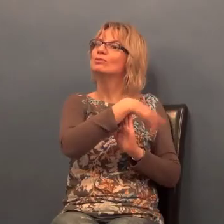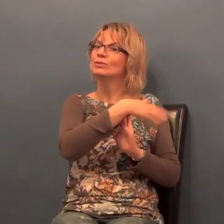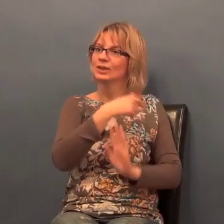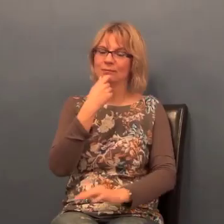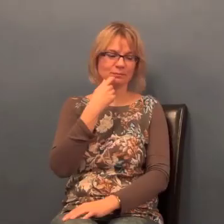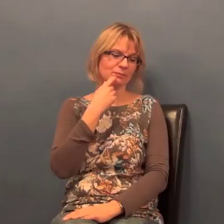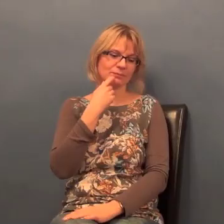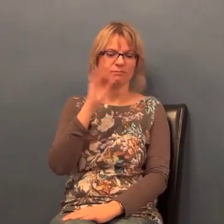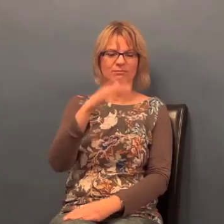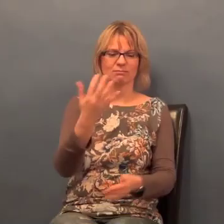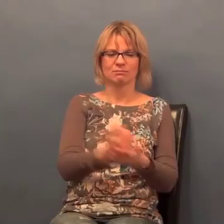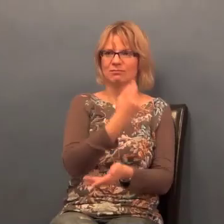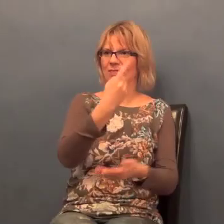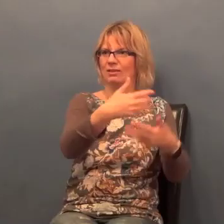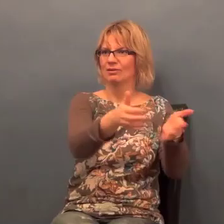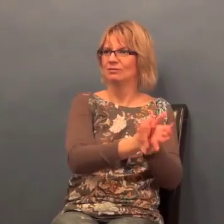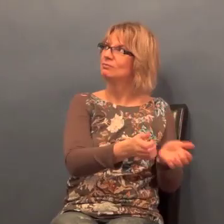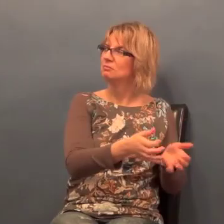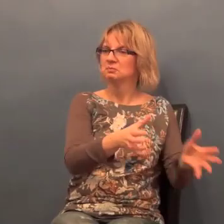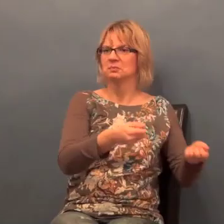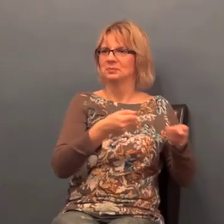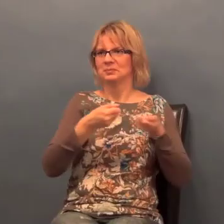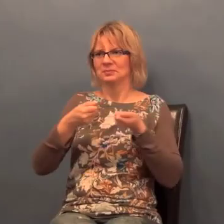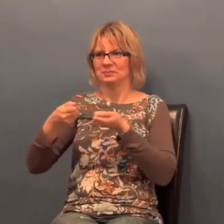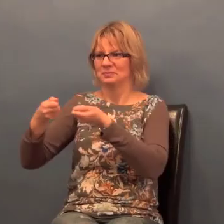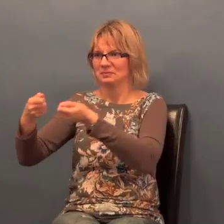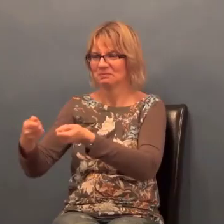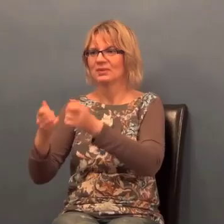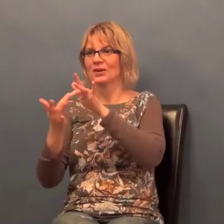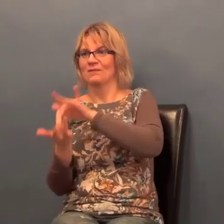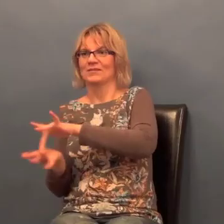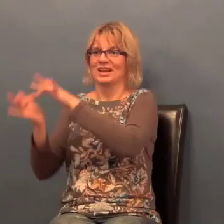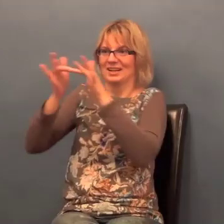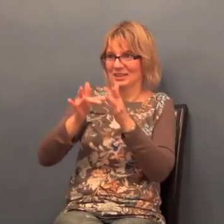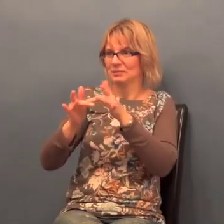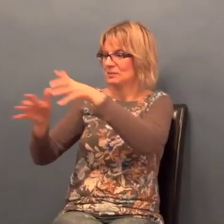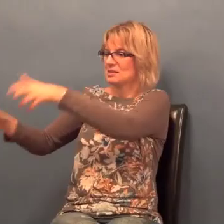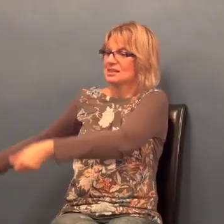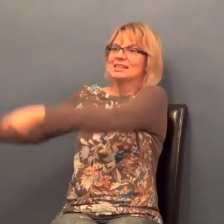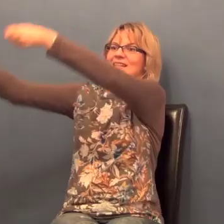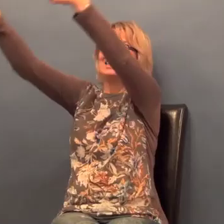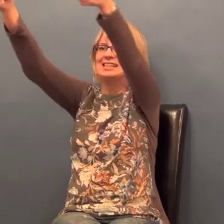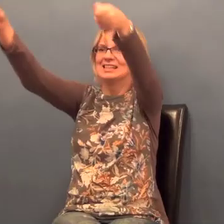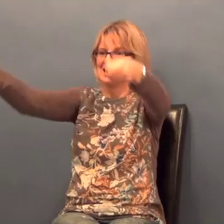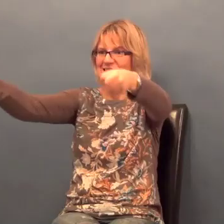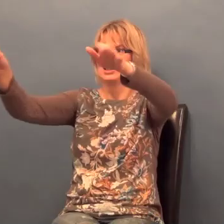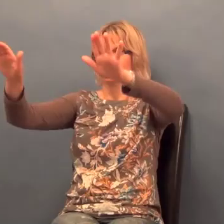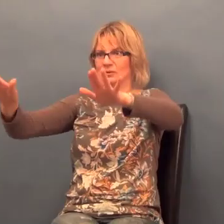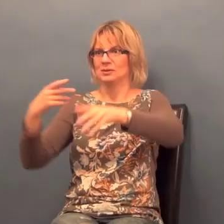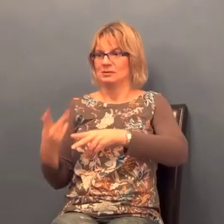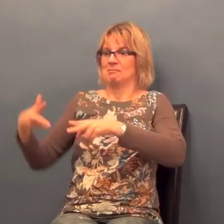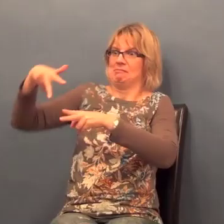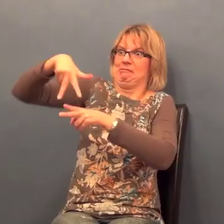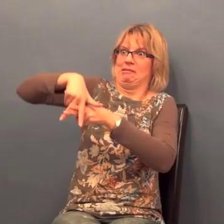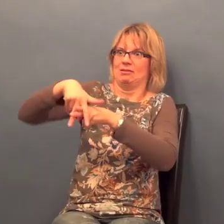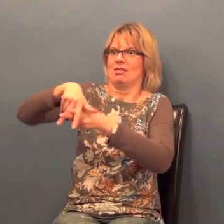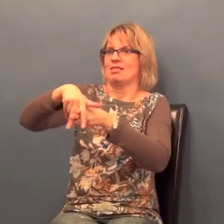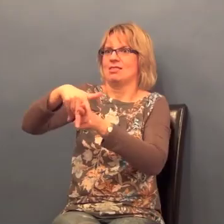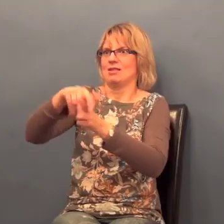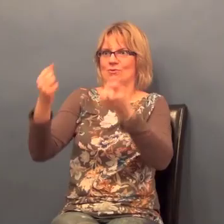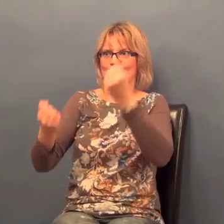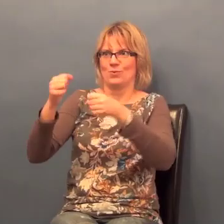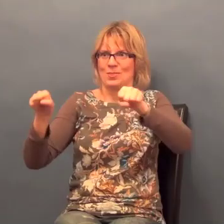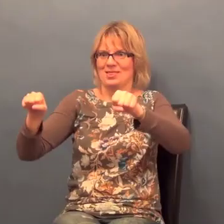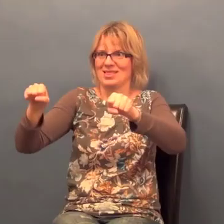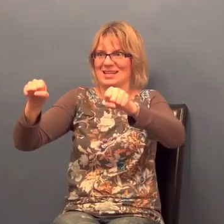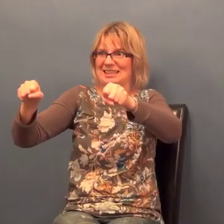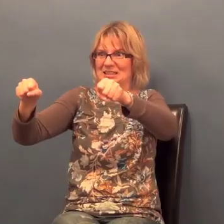Chłopiec zastanowił się chwilę. Zerkając na górę, zabrał jeden z koszy i postawił go na kierownicy roweru.